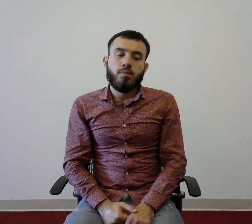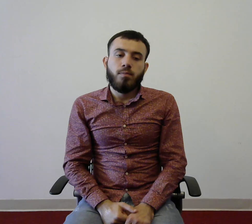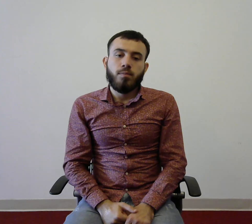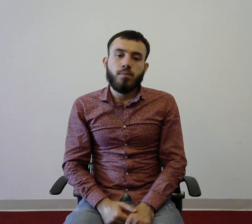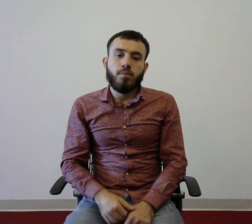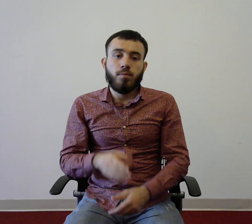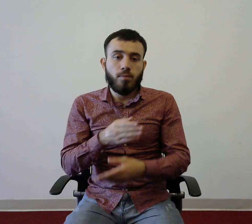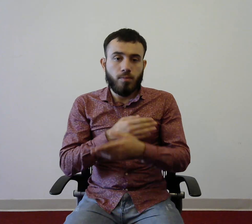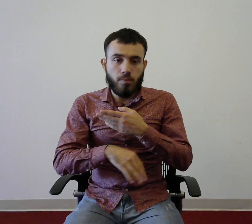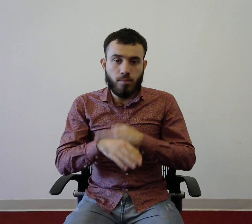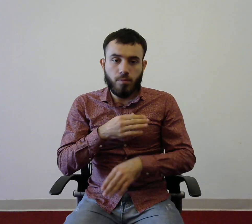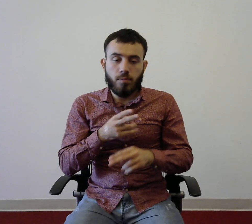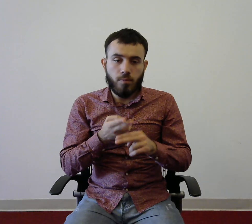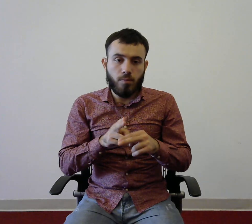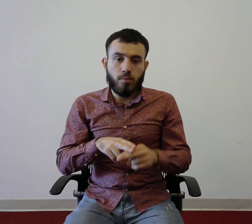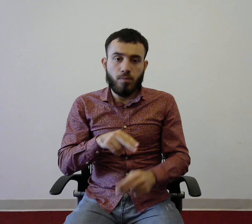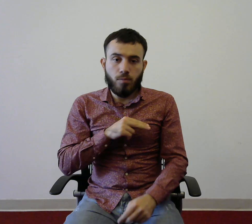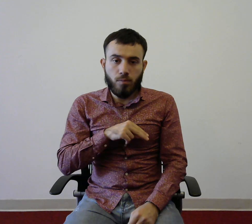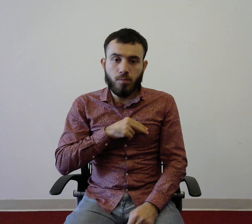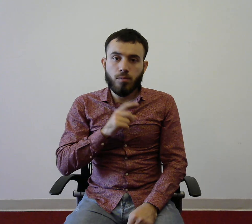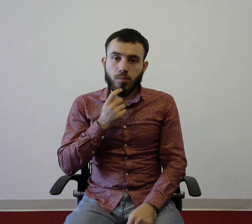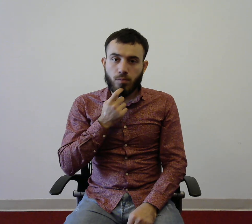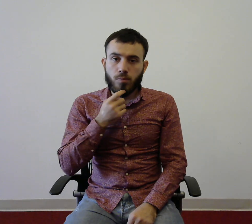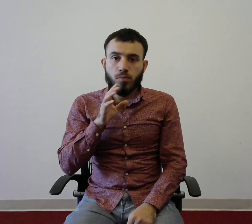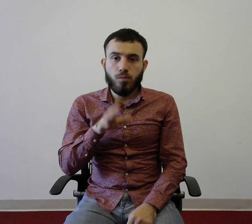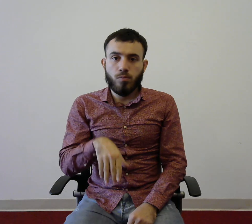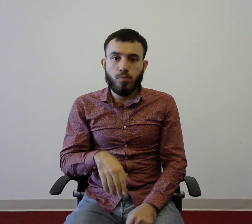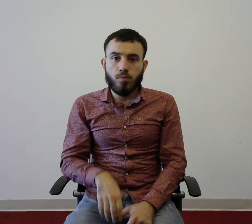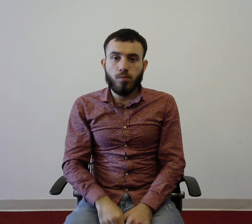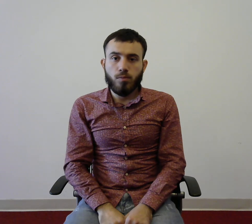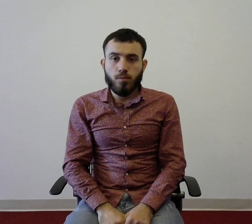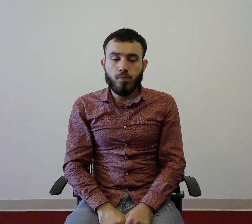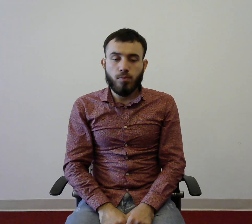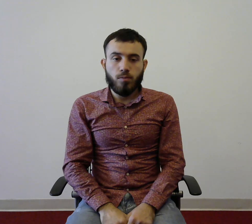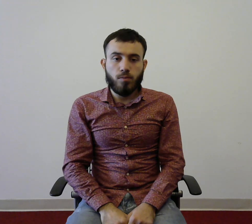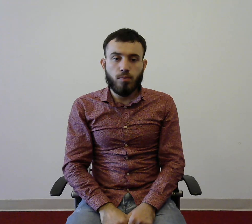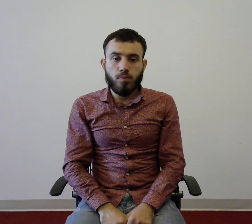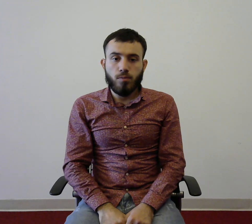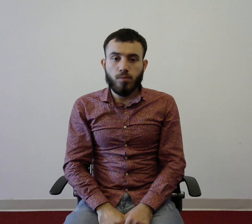Əlilliyi olanlar üçün iş çətin olur